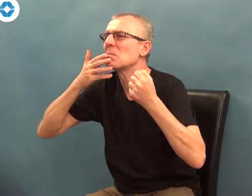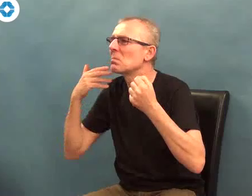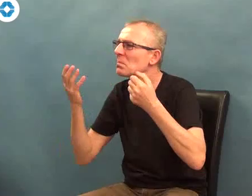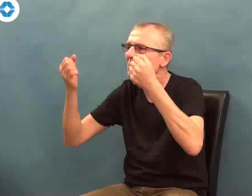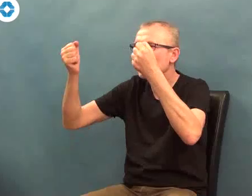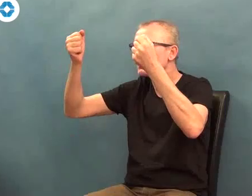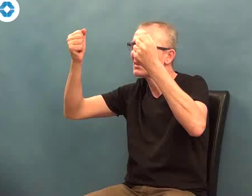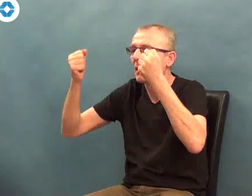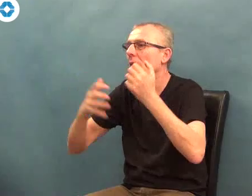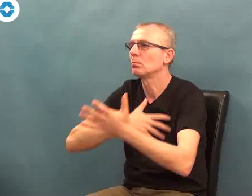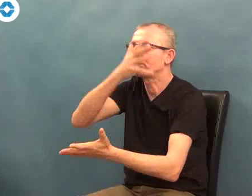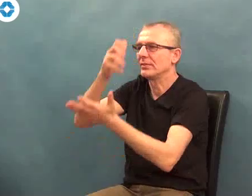Coś trzymał i nagle się przestraszył.